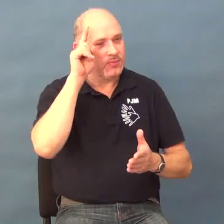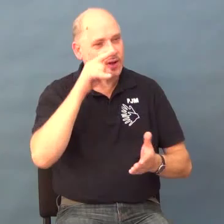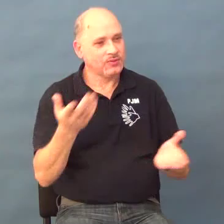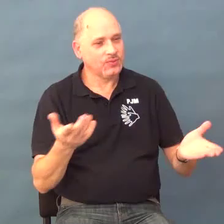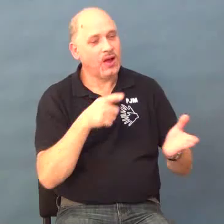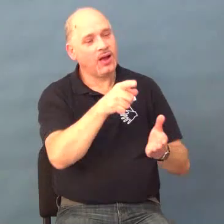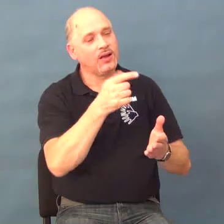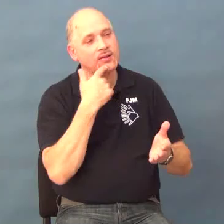A ty język migowy.